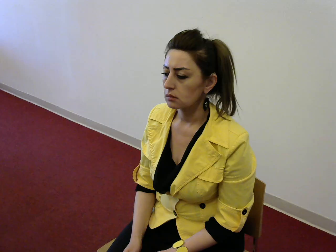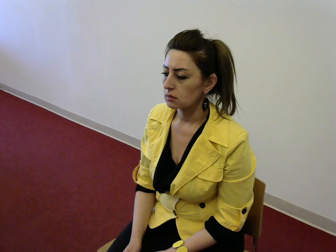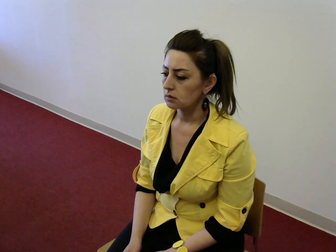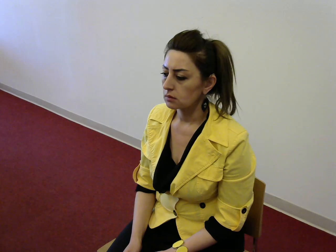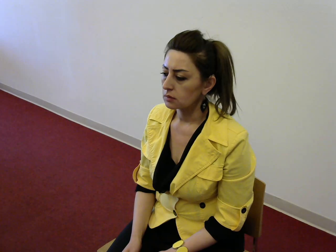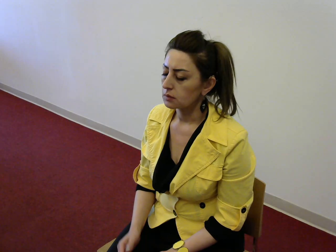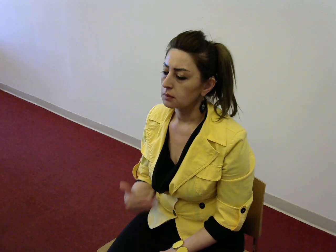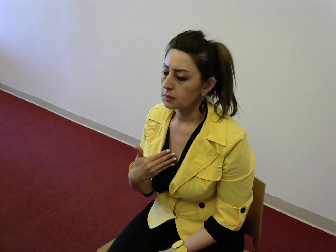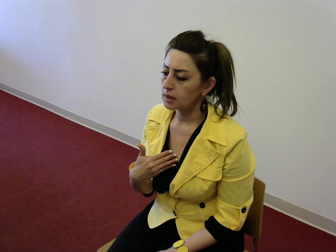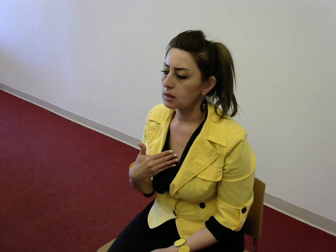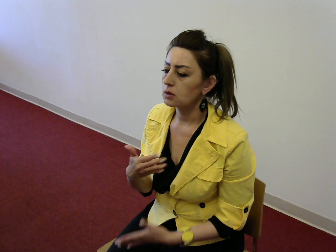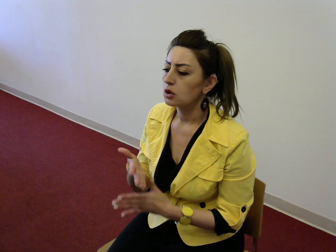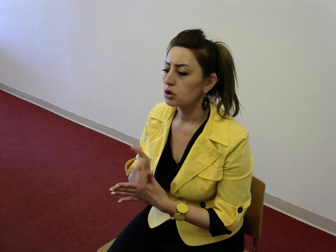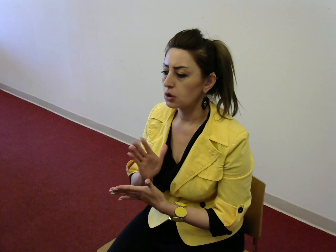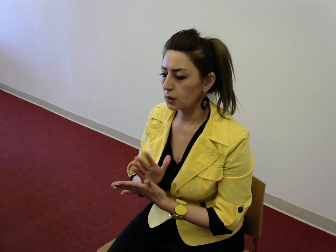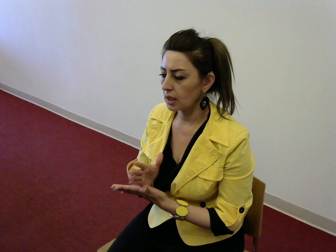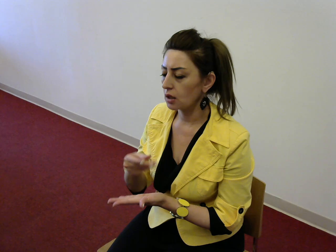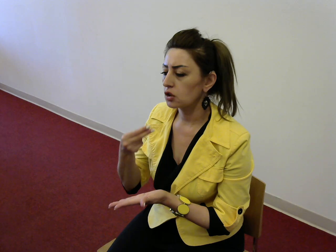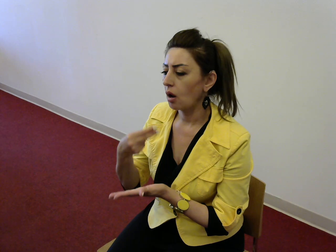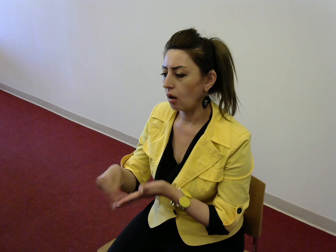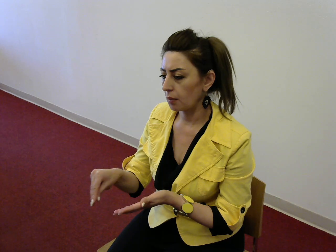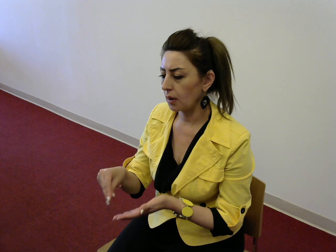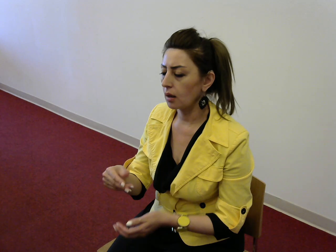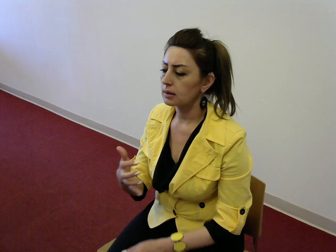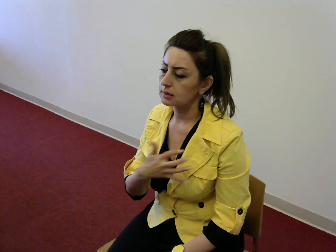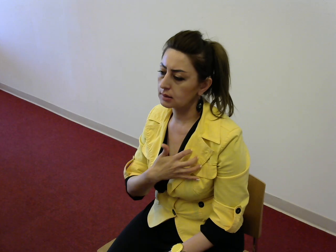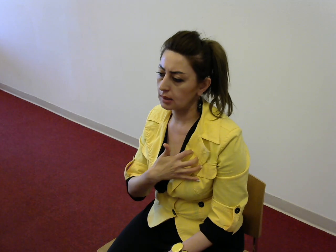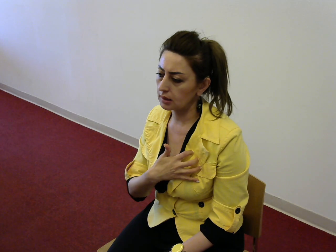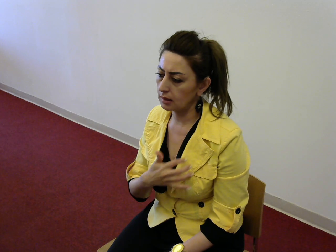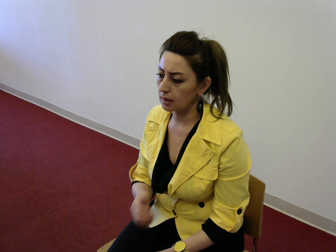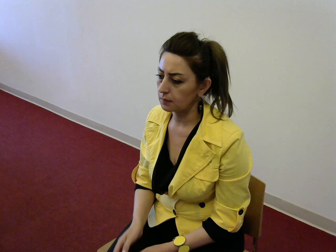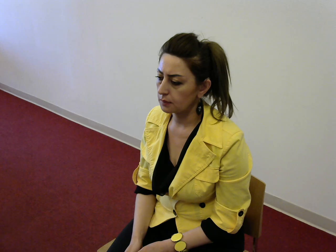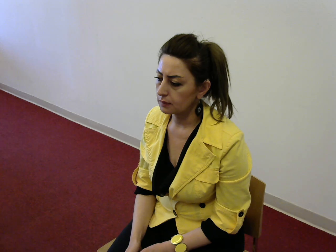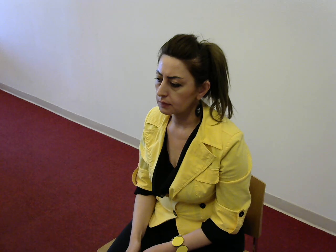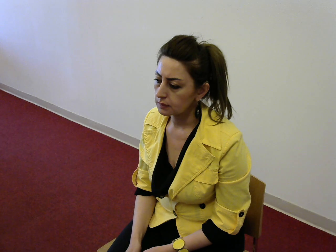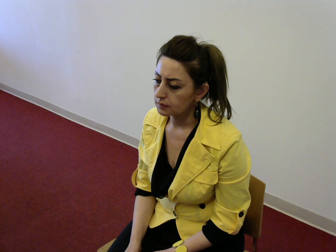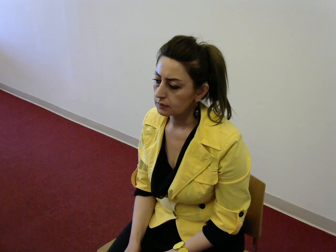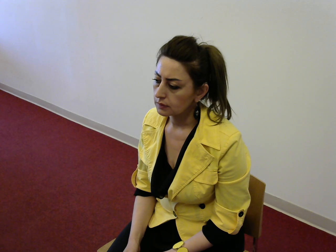Mən çörək almaq istəyirəm